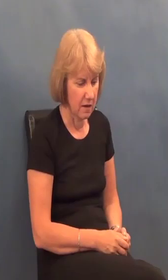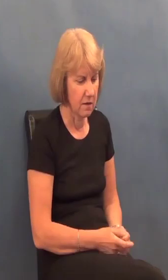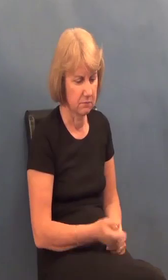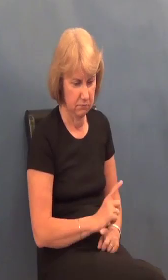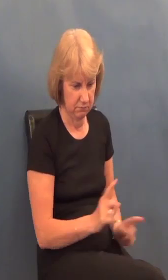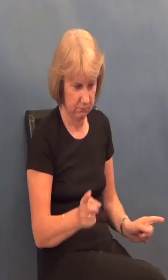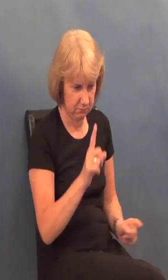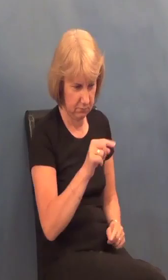Nie wolno, jest zakaz, znak wykrzyknika.